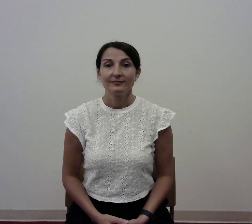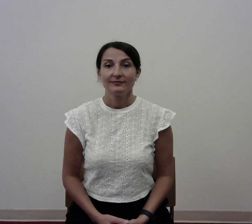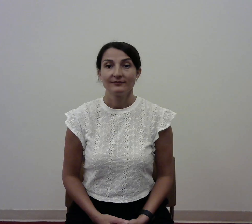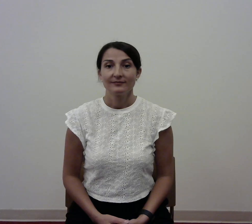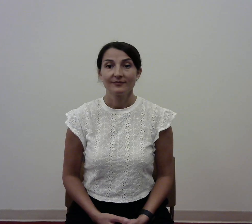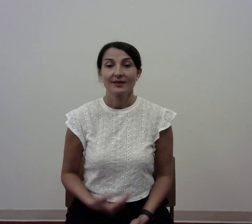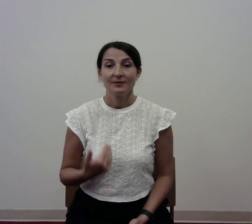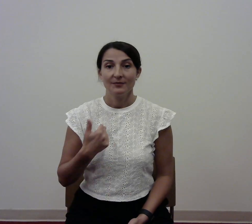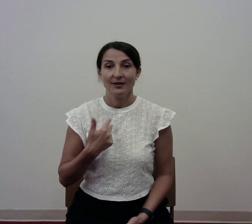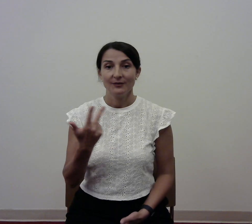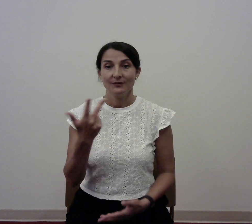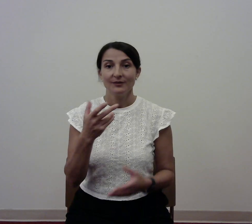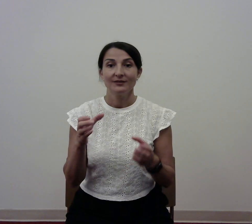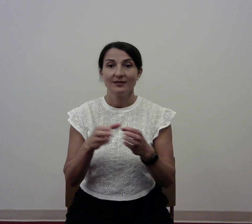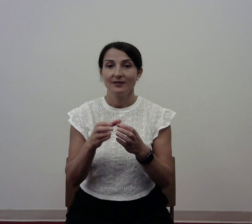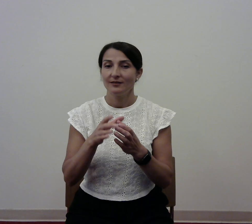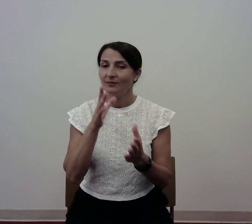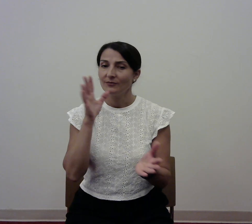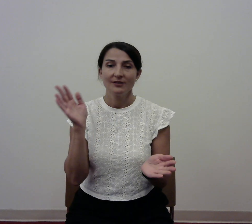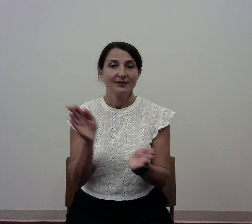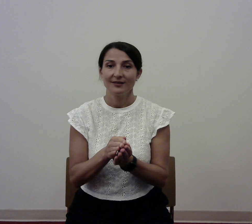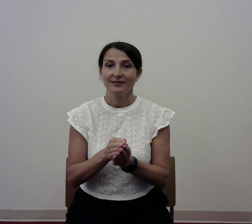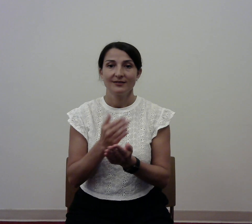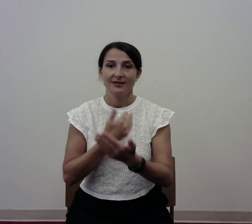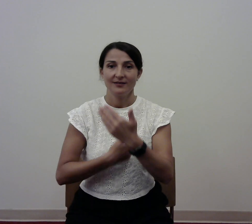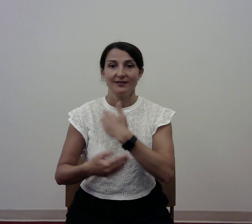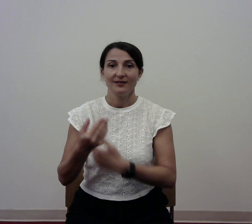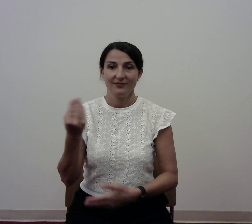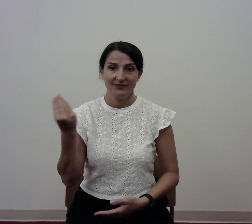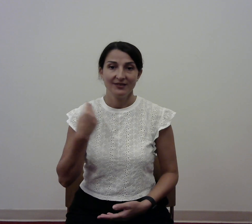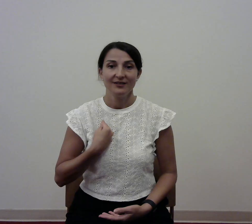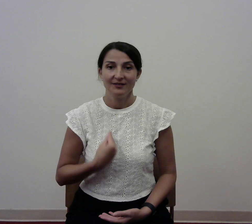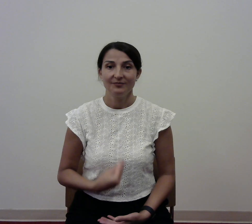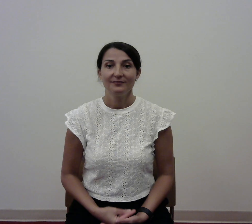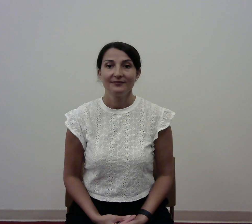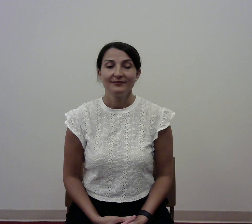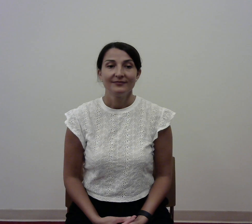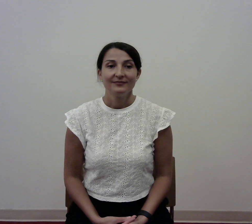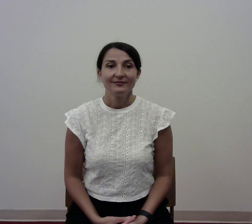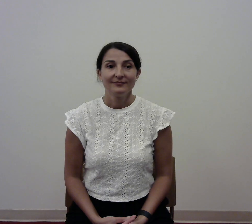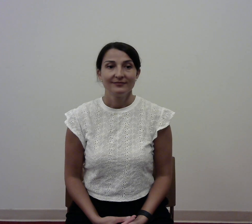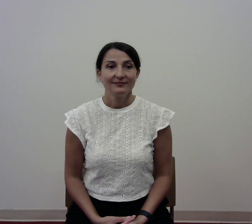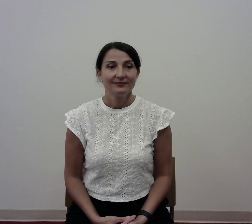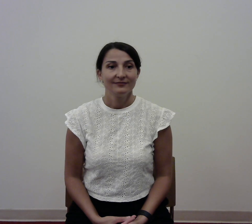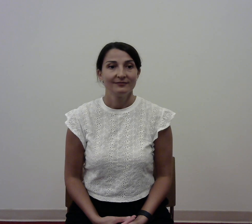Mənə III dərəcə müddətsiz əlillik verilib